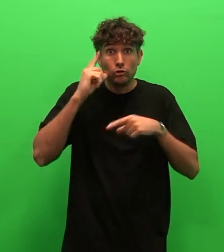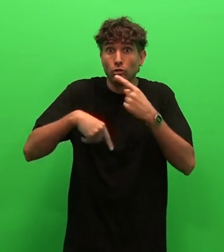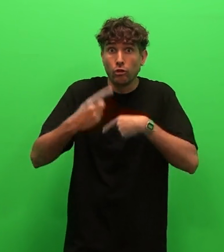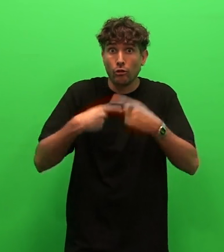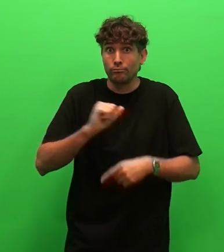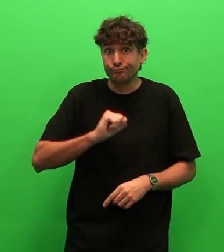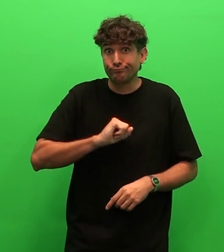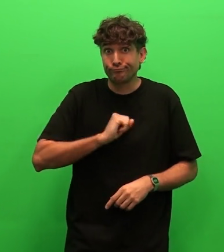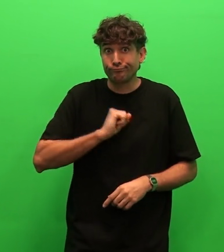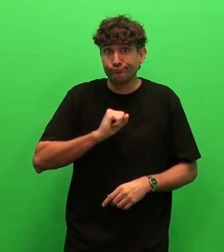Cada dia tinc tos.